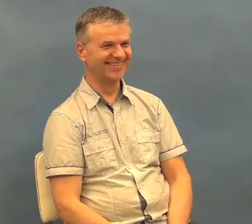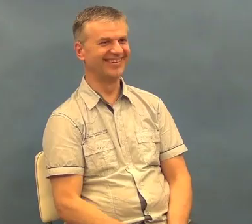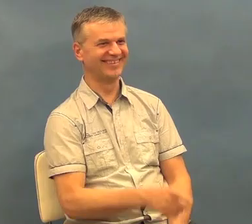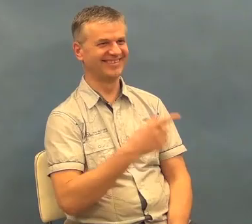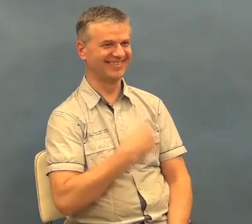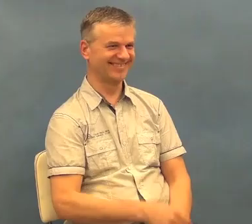Aha.